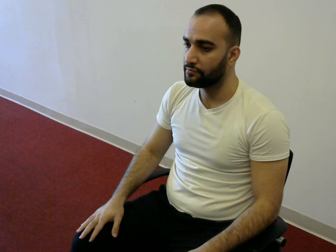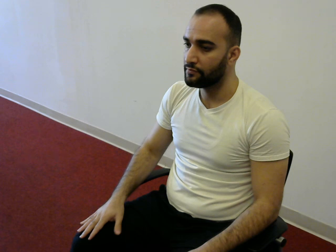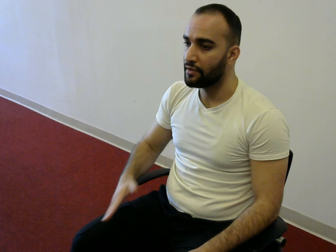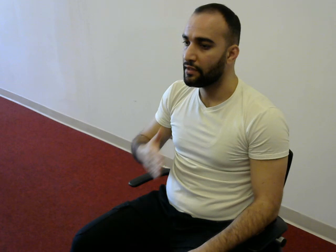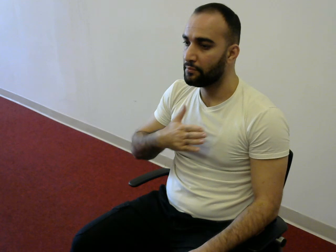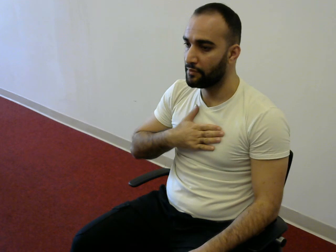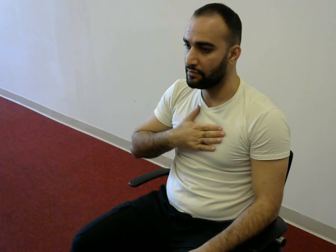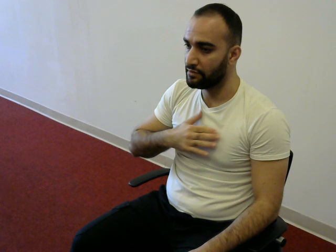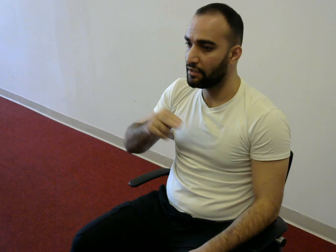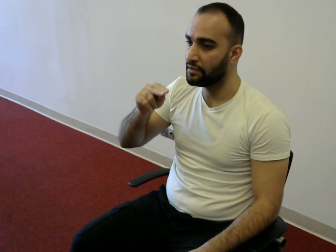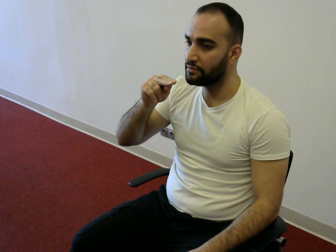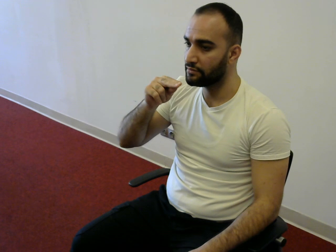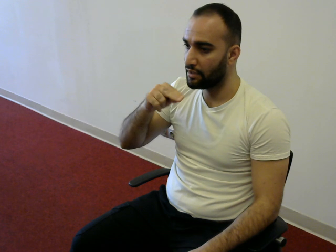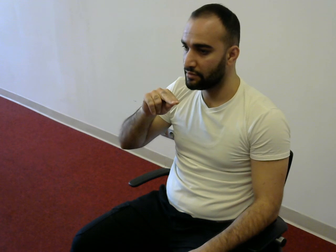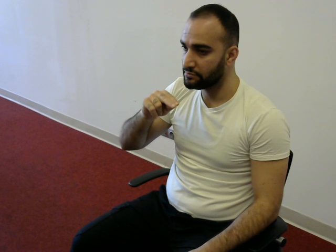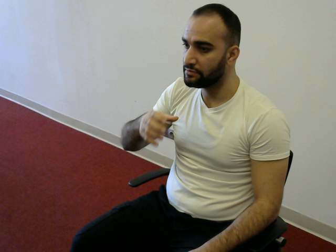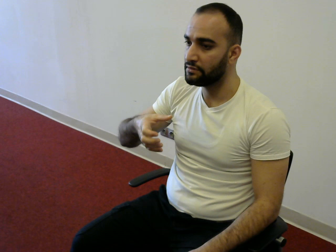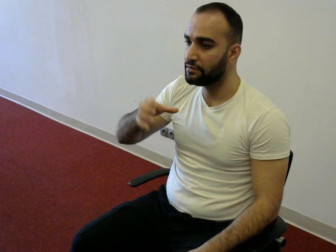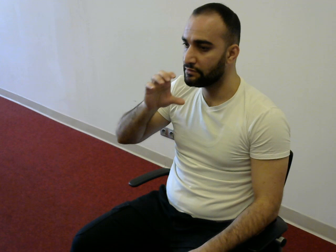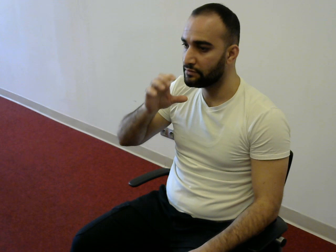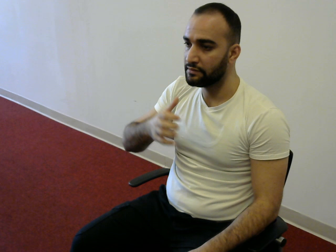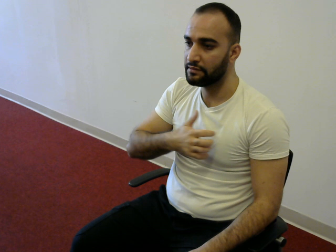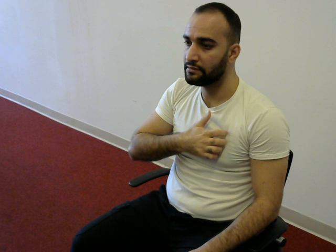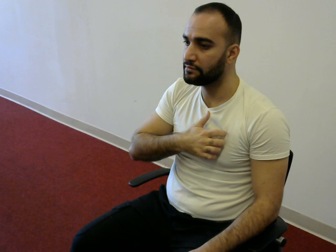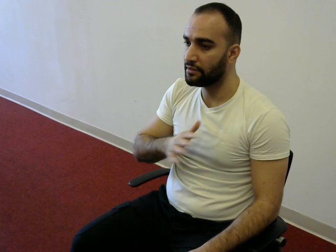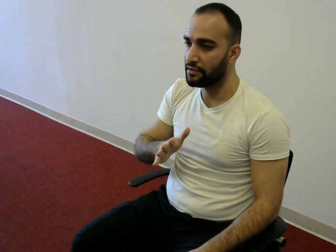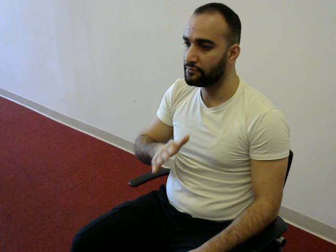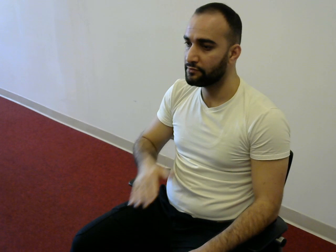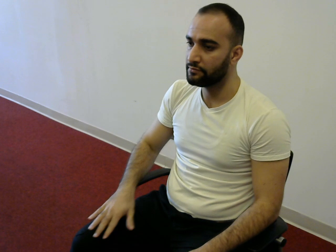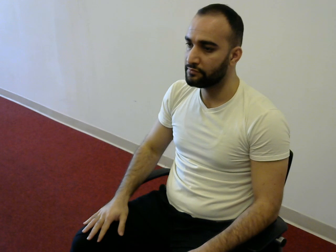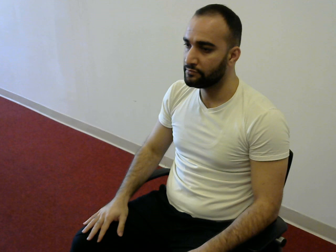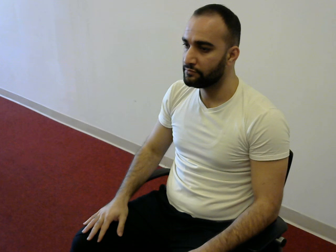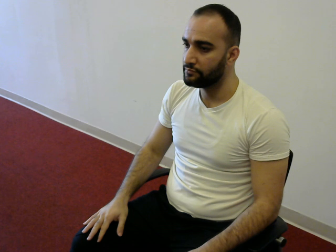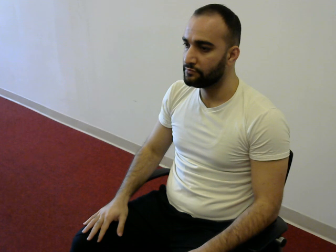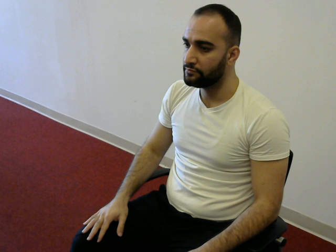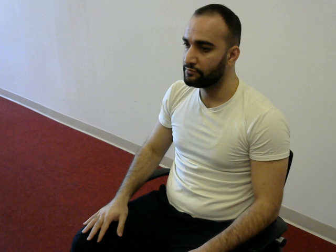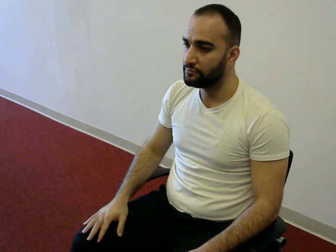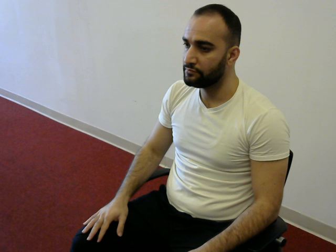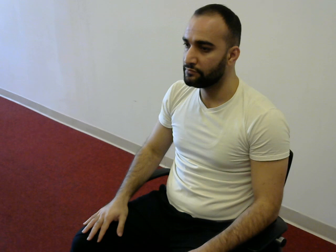Mən çay içmək istəmirəm